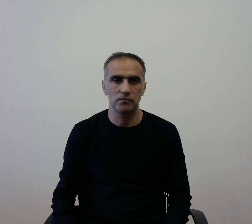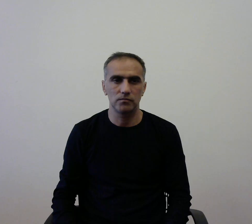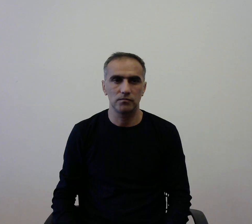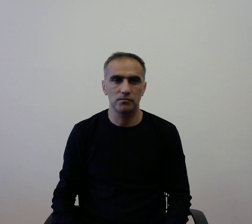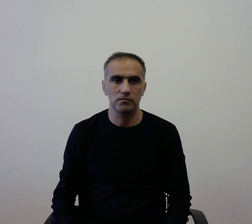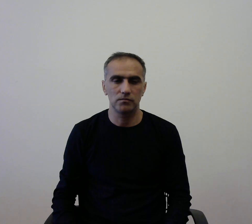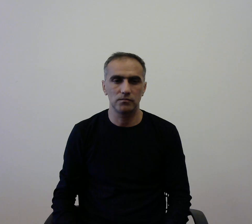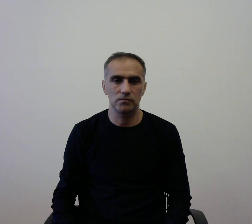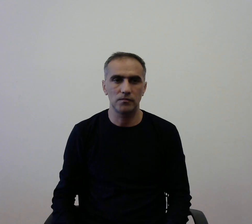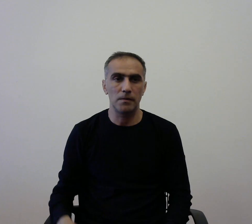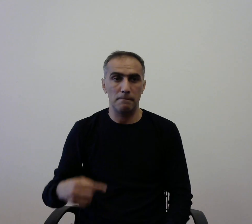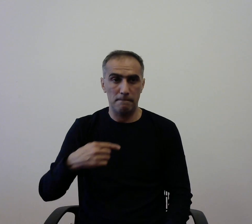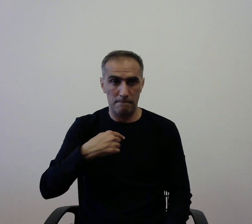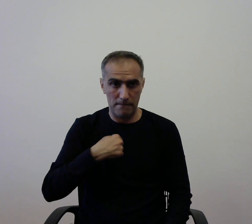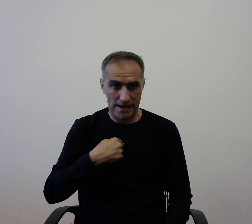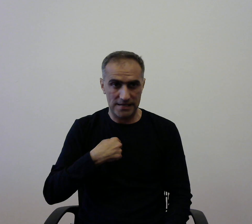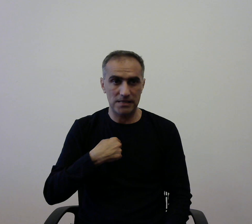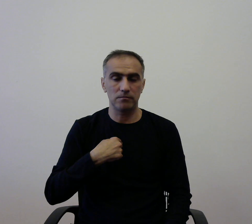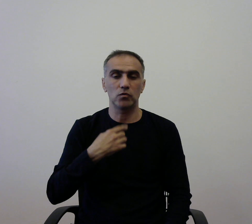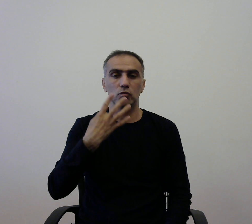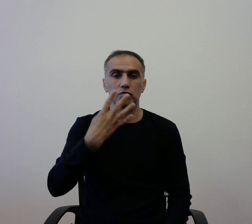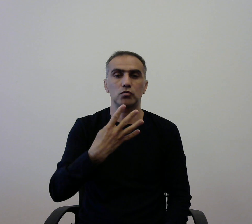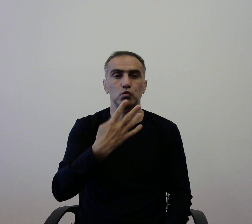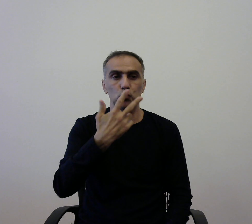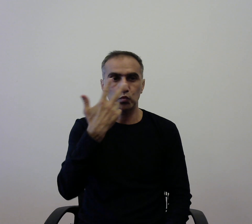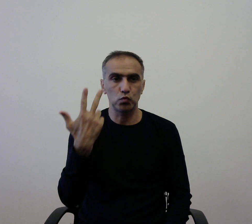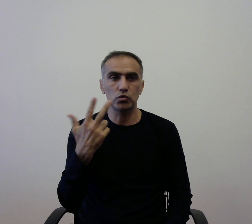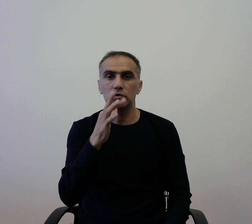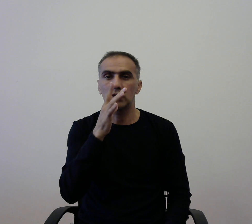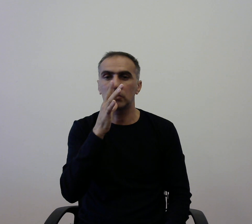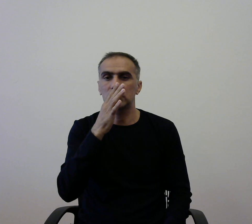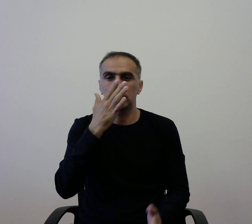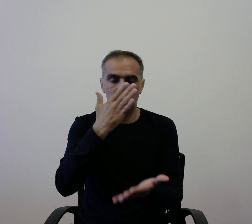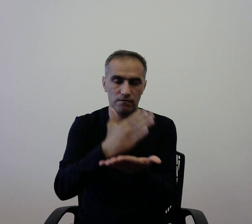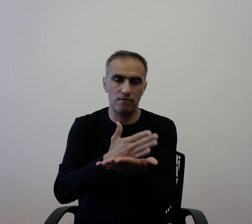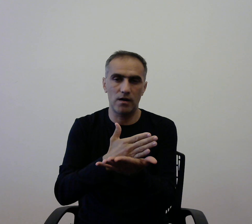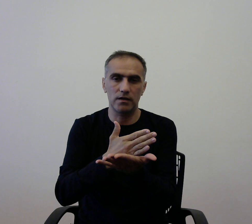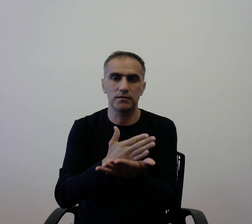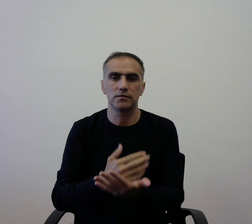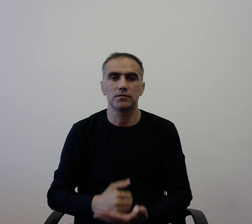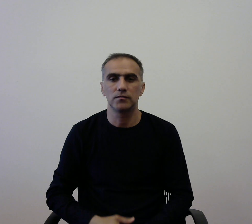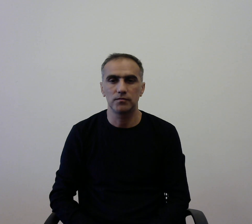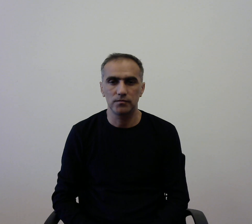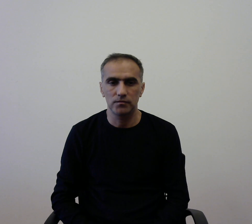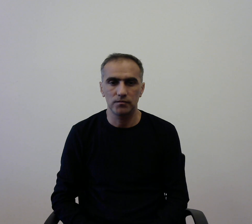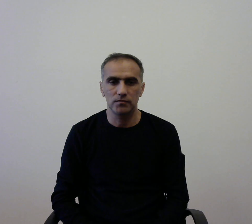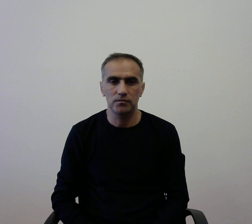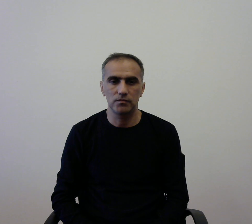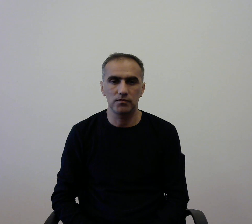Mənim 43 yaşım var